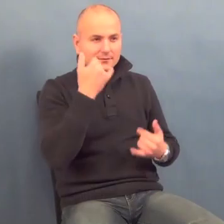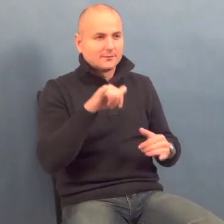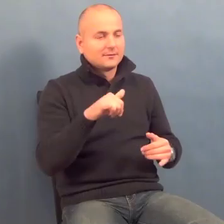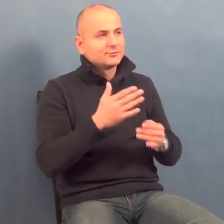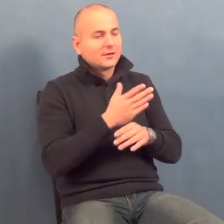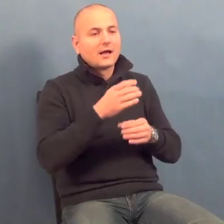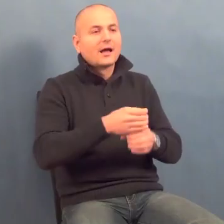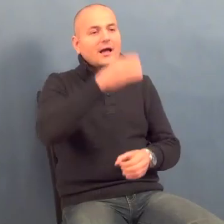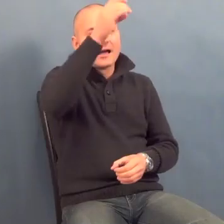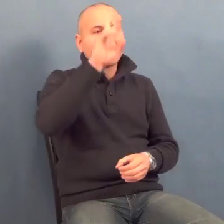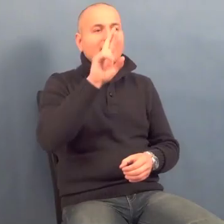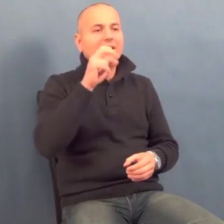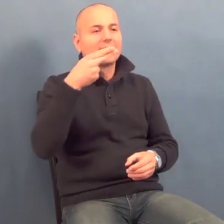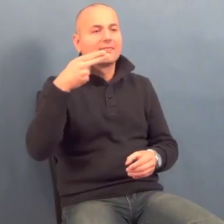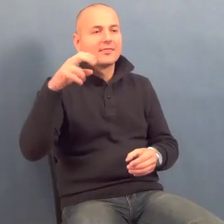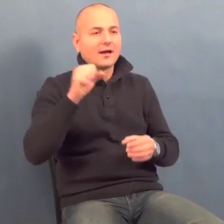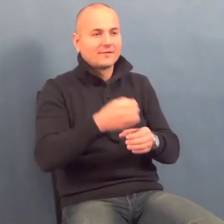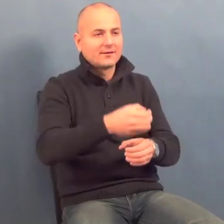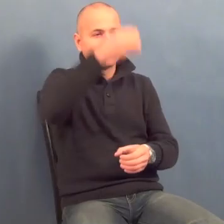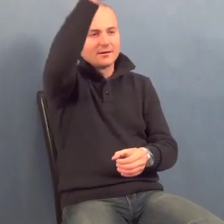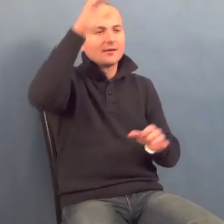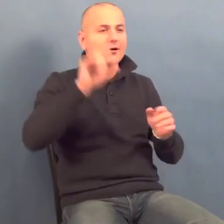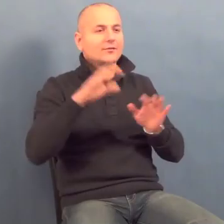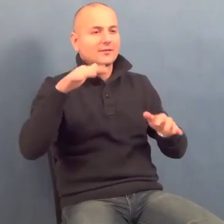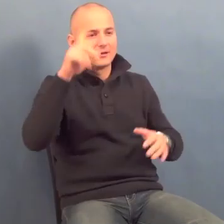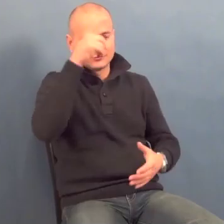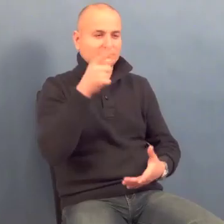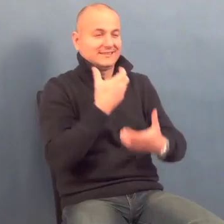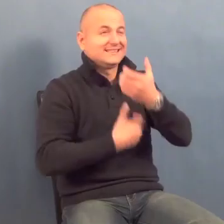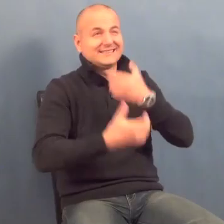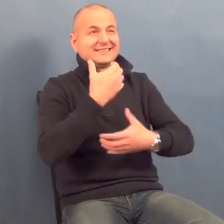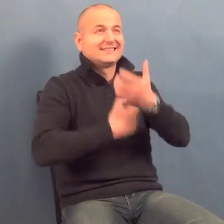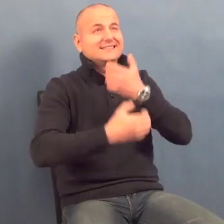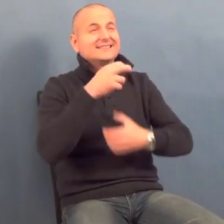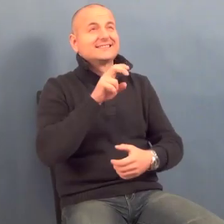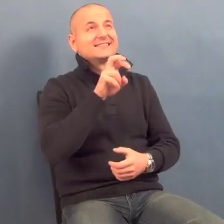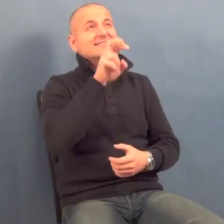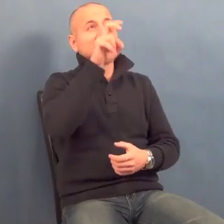Kot zaczął wspinać się do ptaka po rynnie.